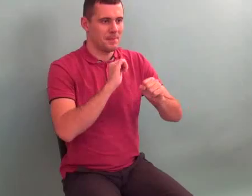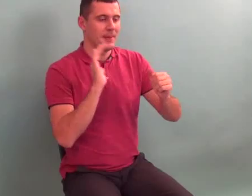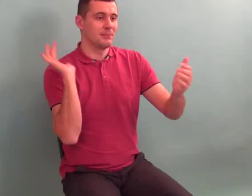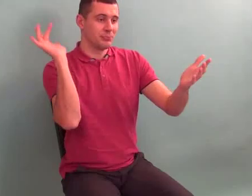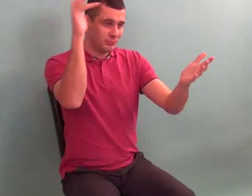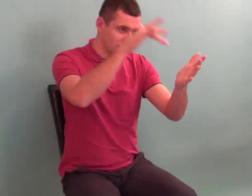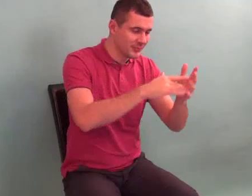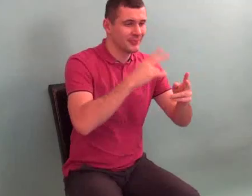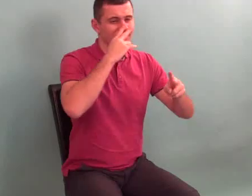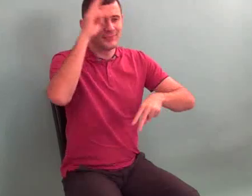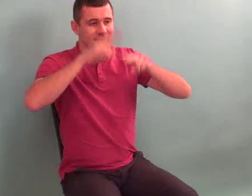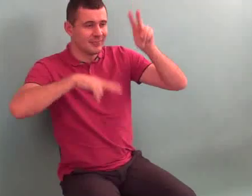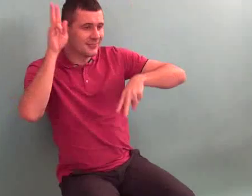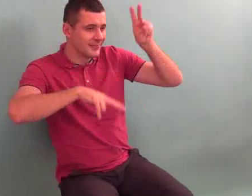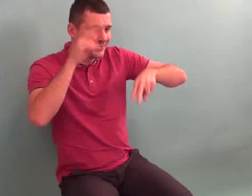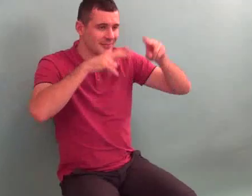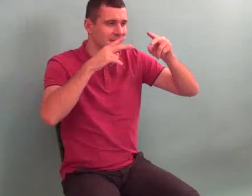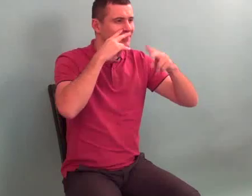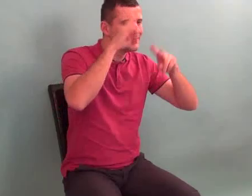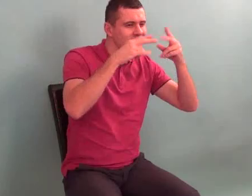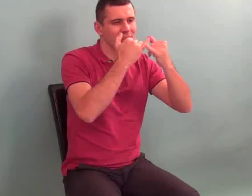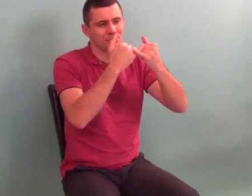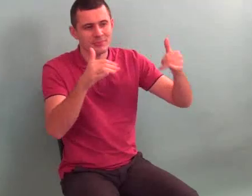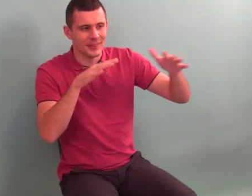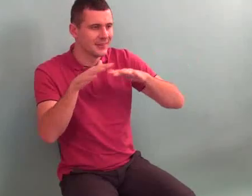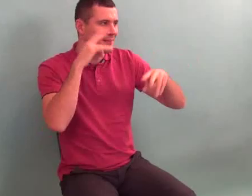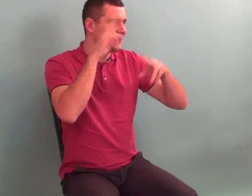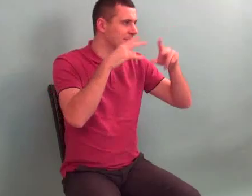Docierają na miejsce, zwiedzają różne miejsca.